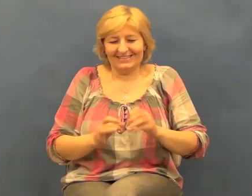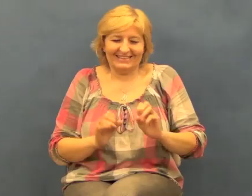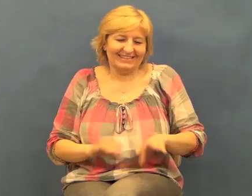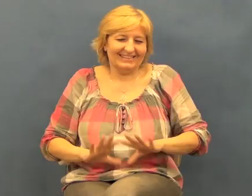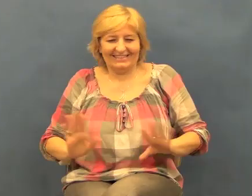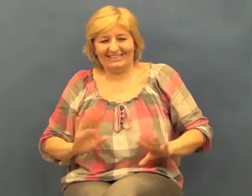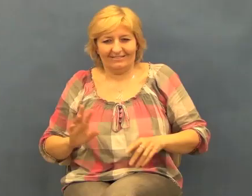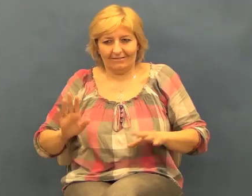Udaje, że nic się nie dzieje.